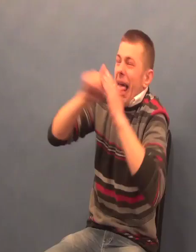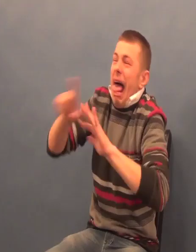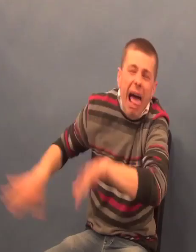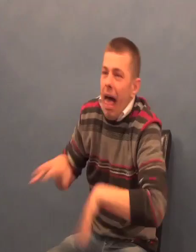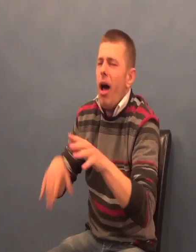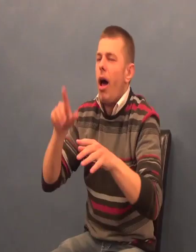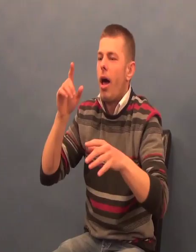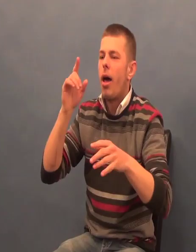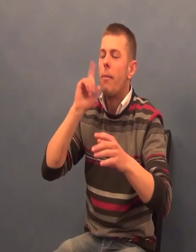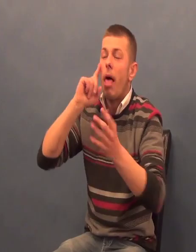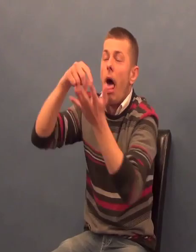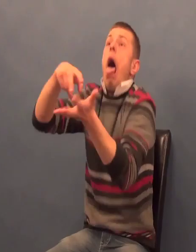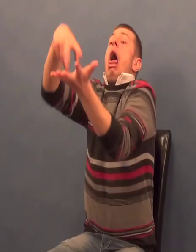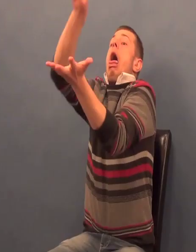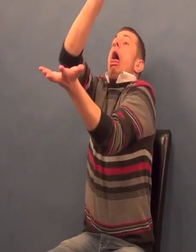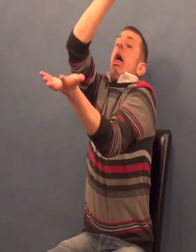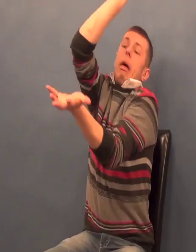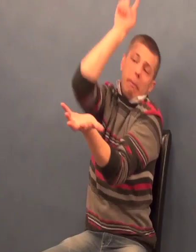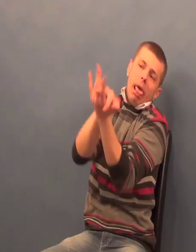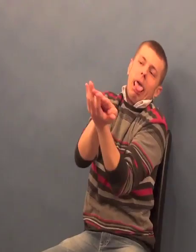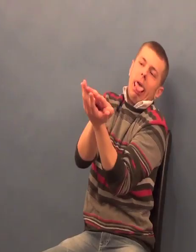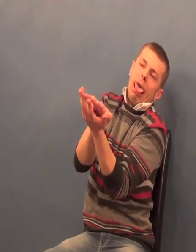Chłopak przestrasza się i upada.